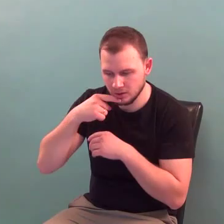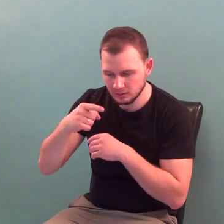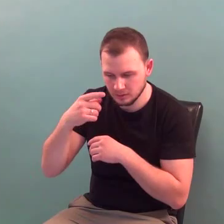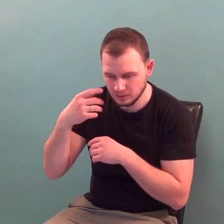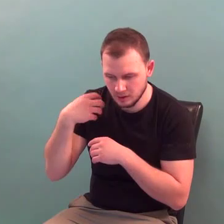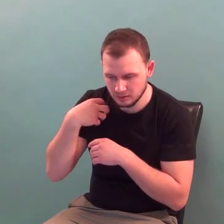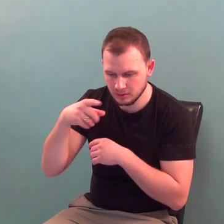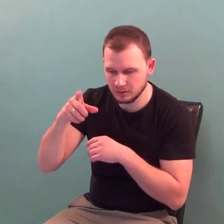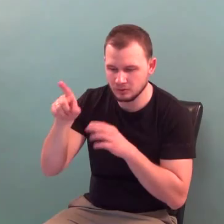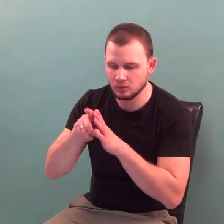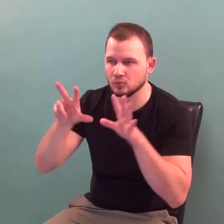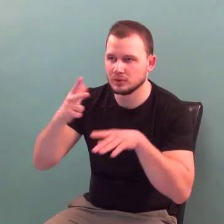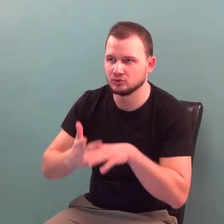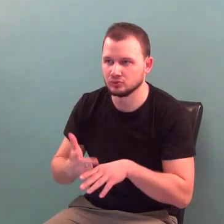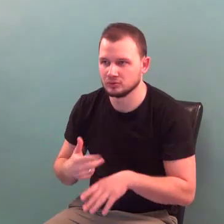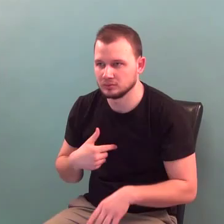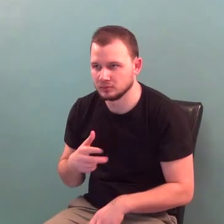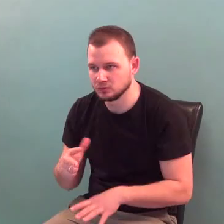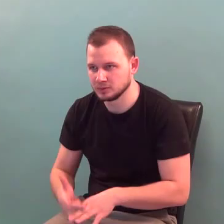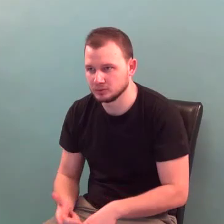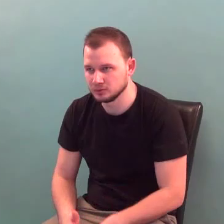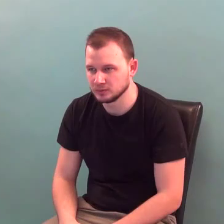Język angielski mam do ósmej trzydzieści.